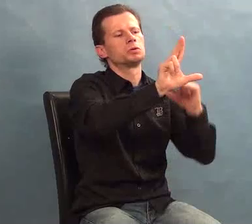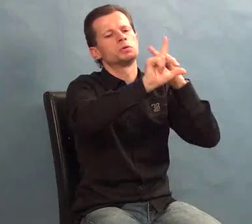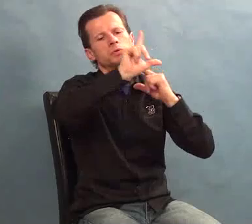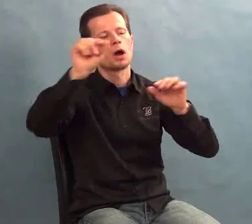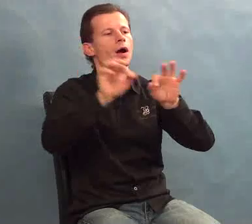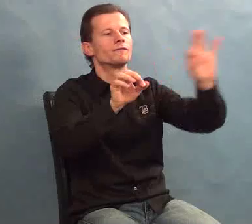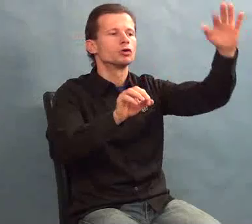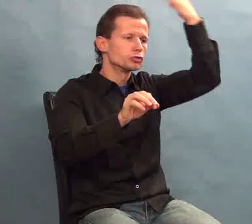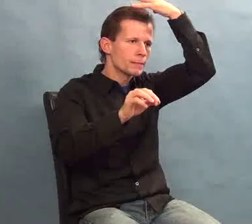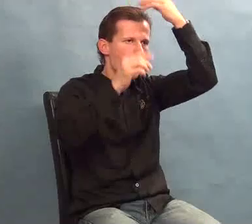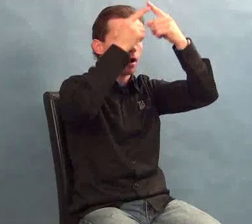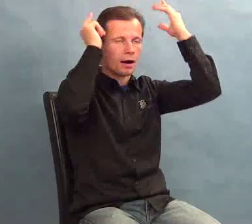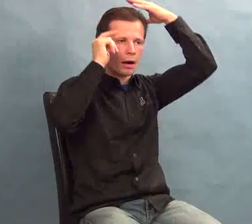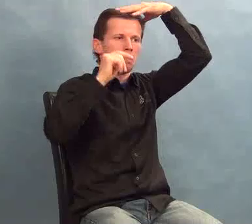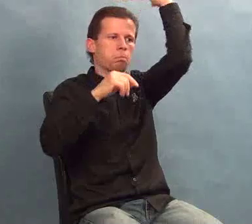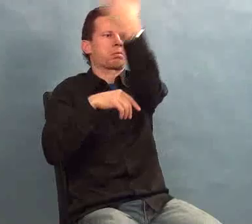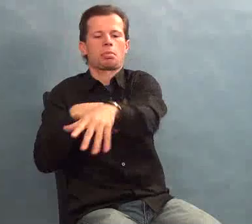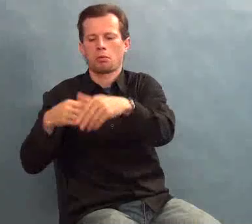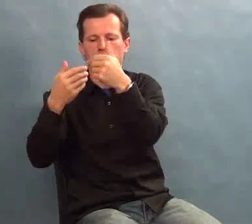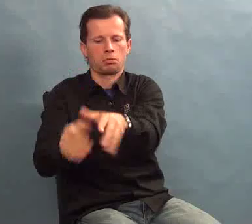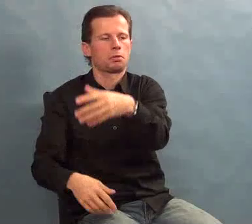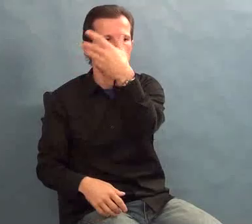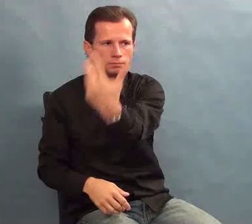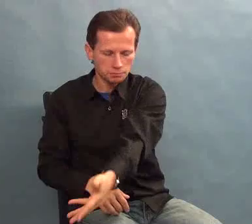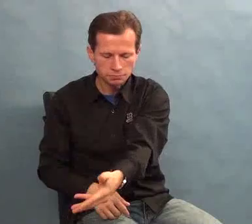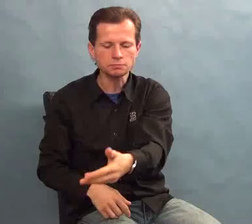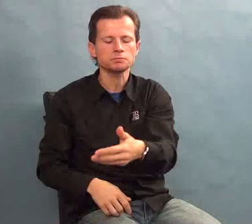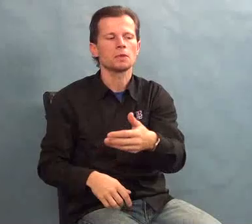Chłopak na rowerze zgubił czapkę.